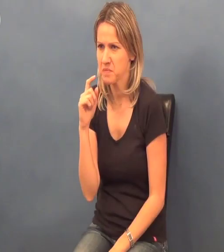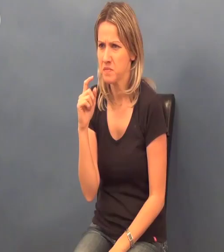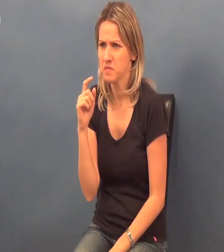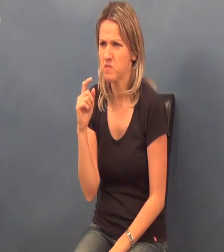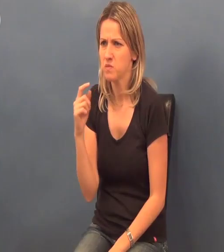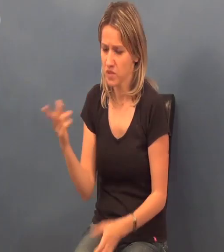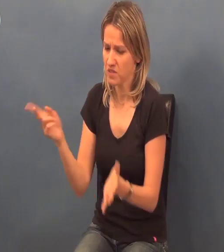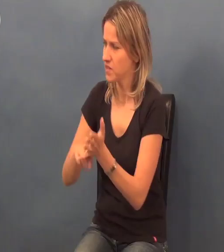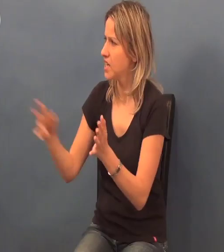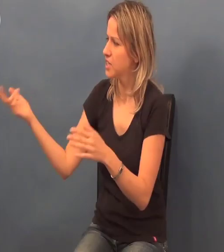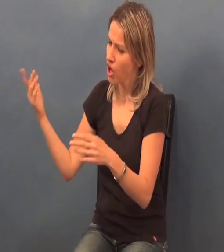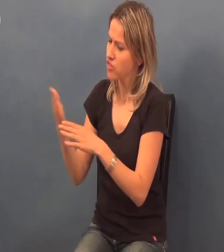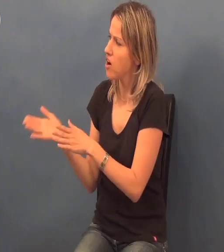Jeszcze raz, od nowa.